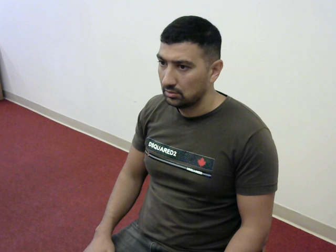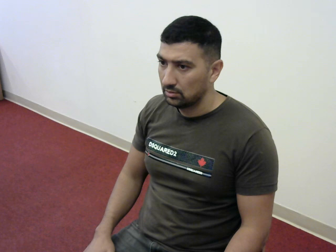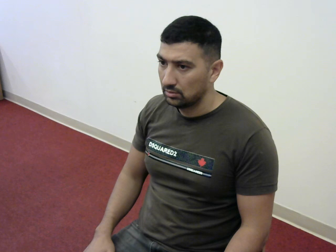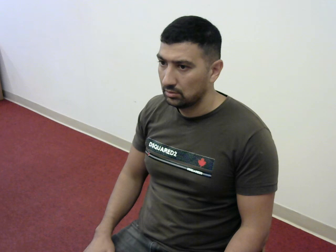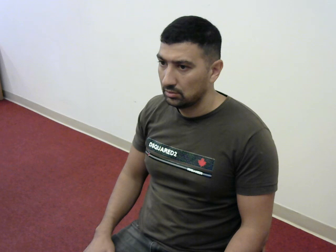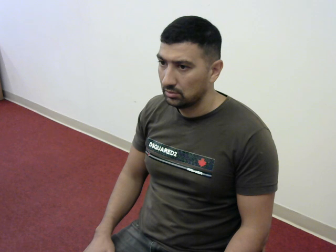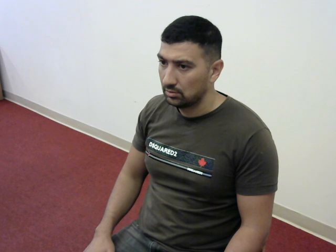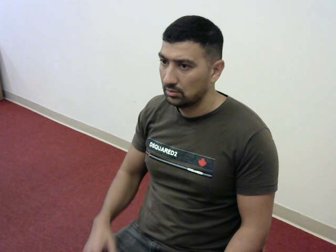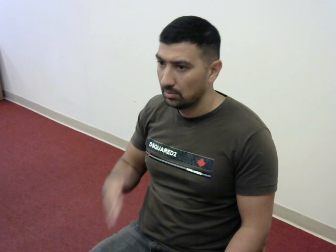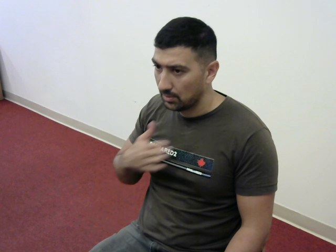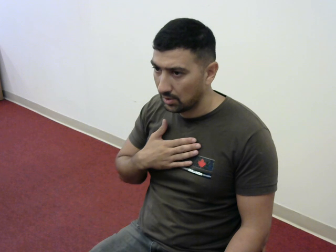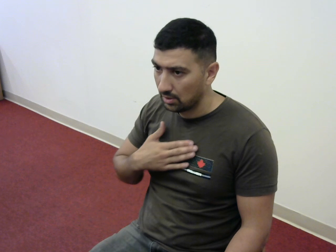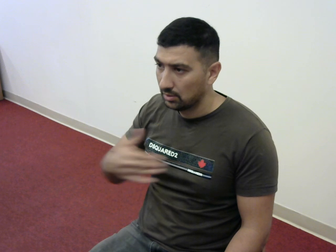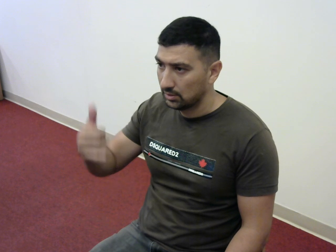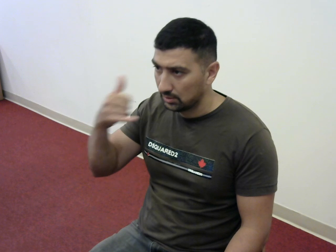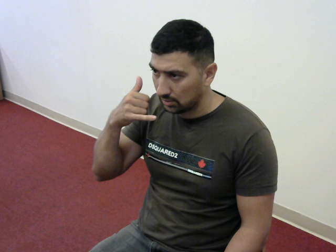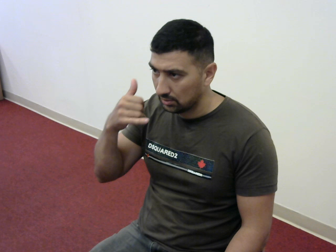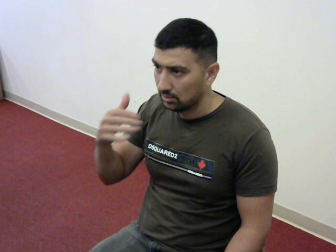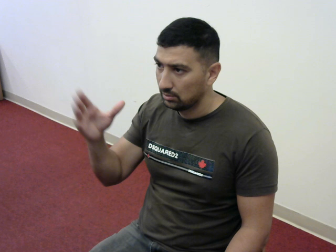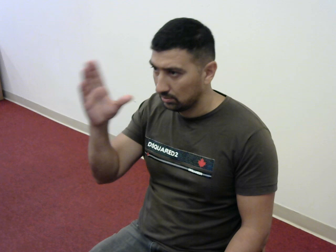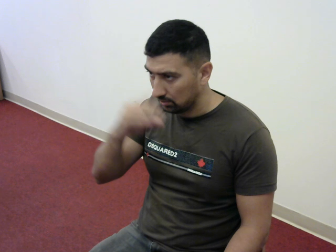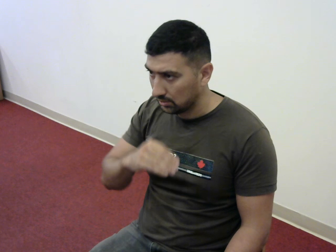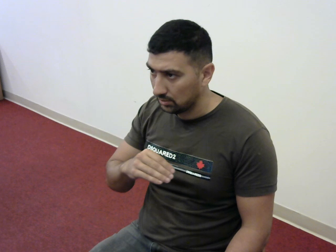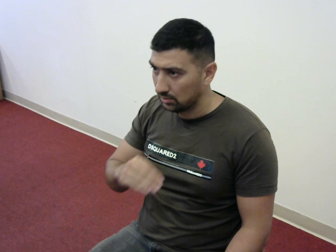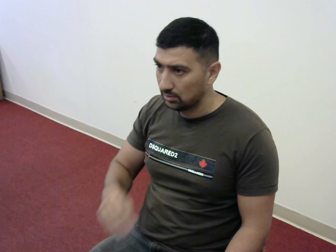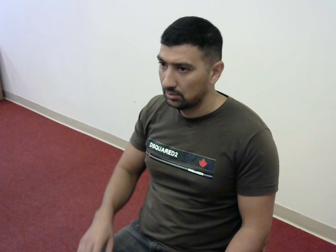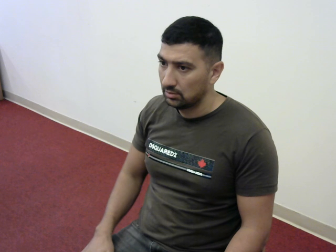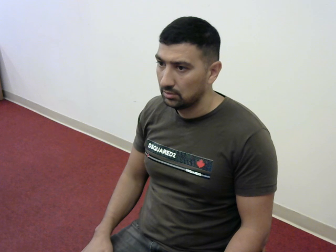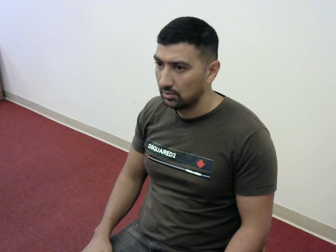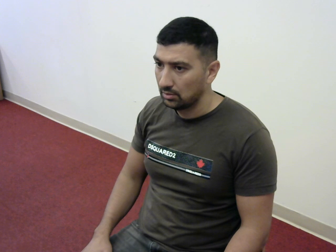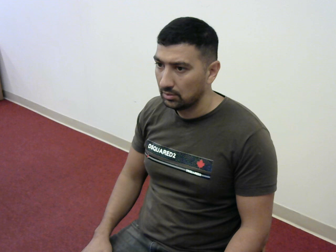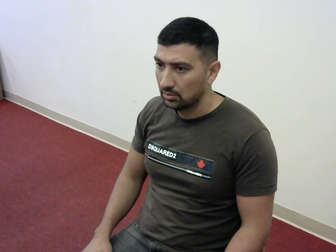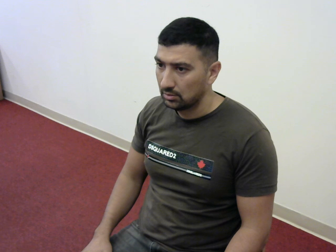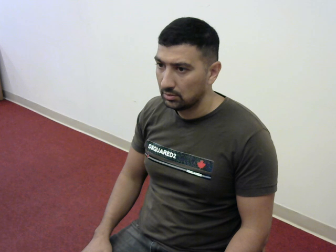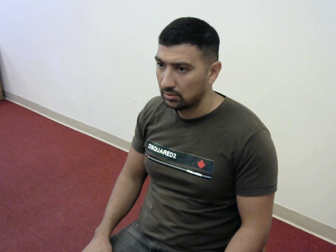Mən zəng edə bilərəmmi?